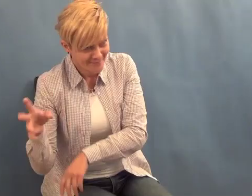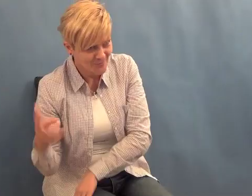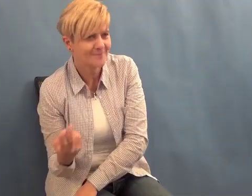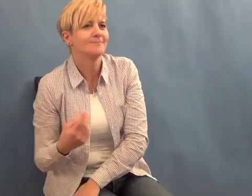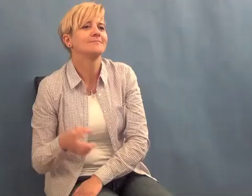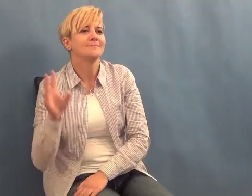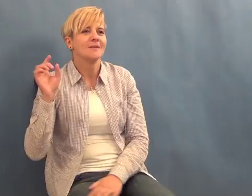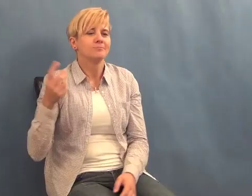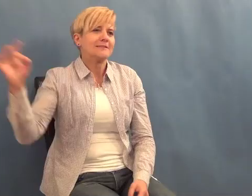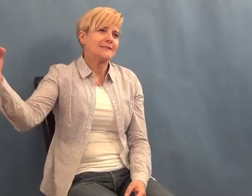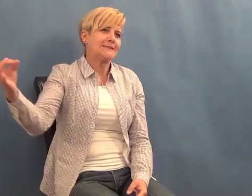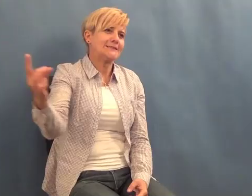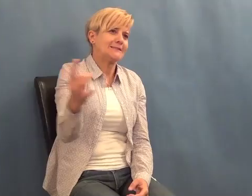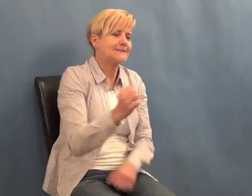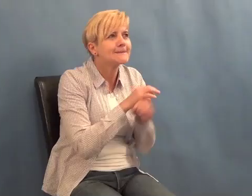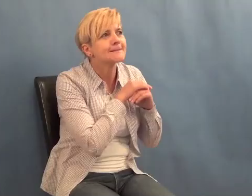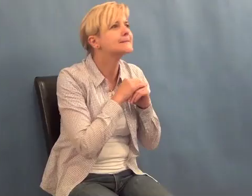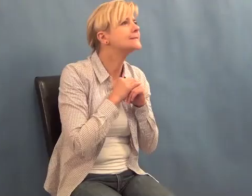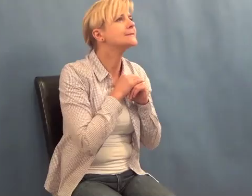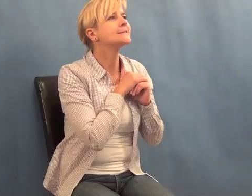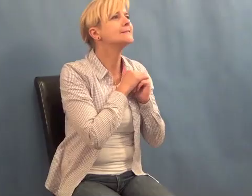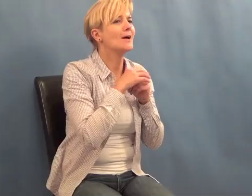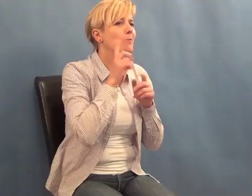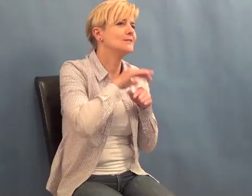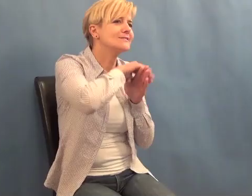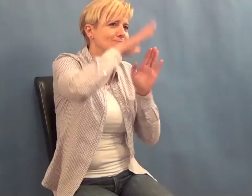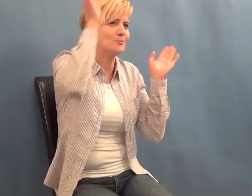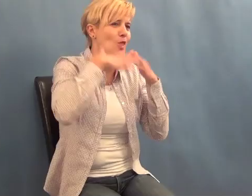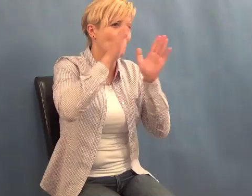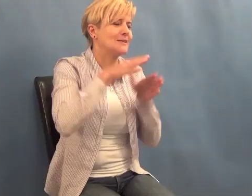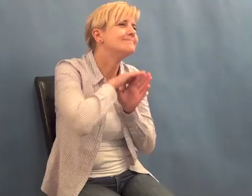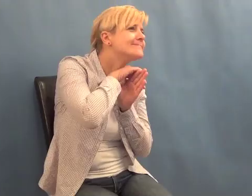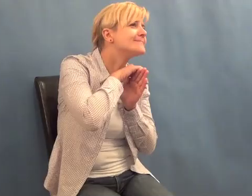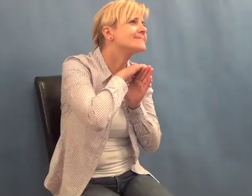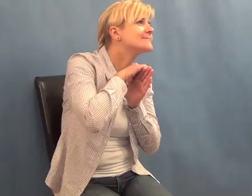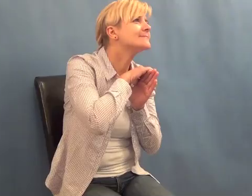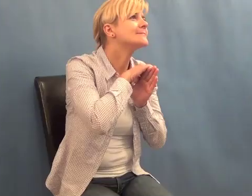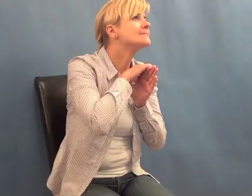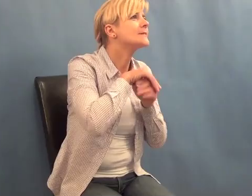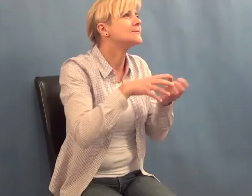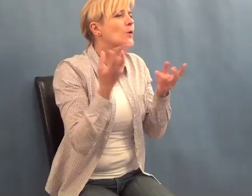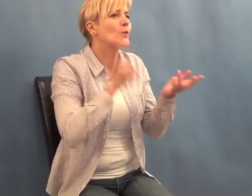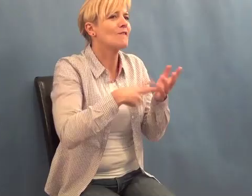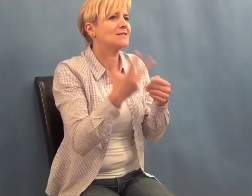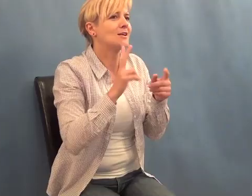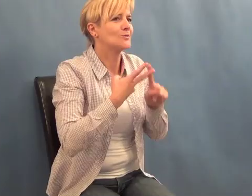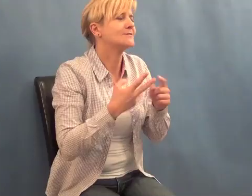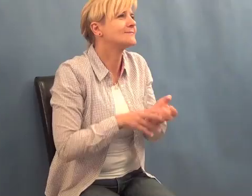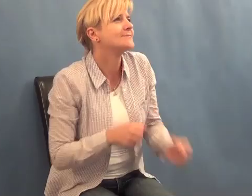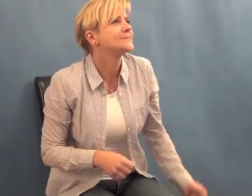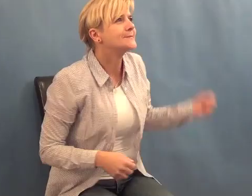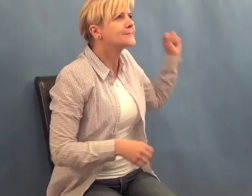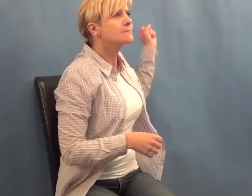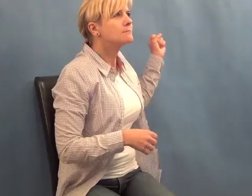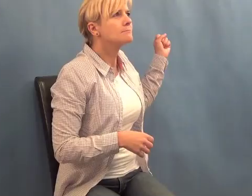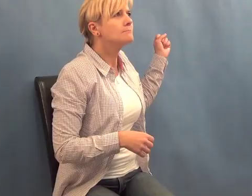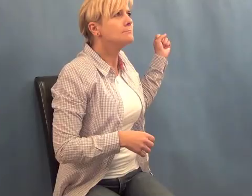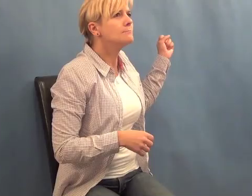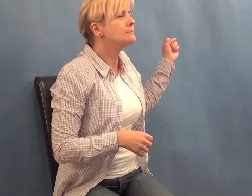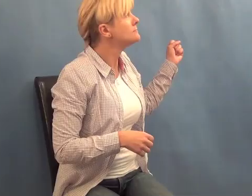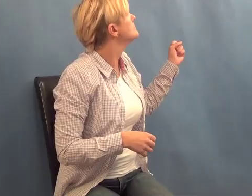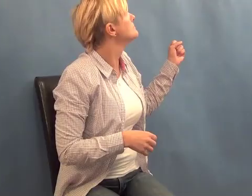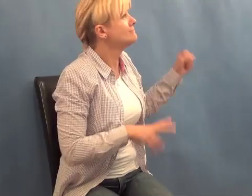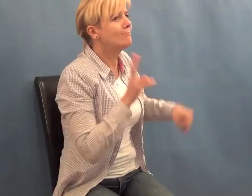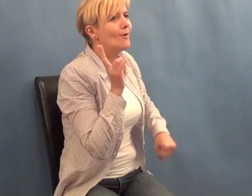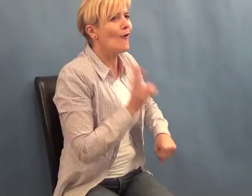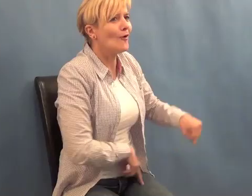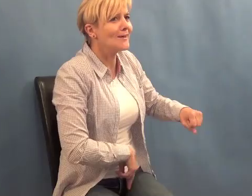Biegnie, wygląda zza domu, chce rzucić drugi raz, więc zamachuje się ręką, w której ma kamień, nagle odwraca się, za nim jest policja.